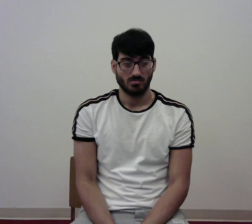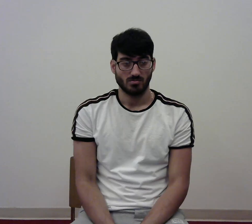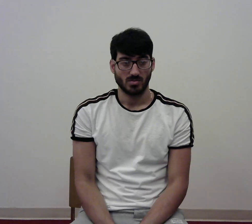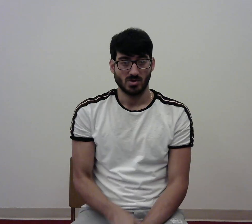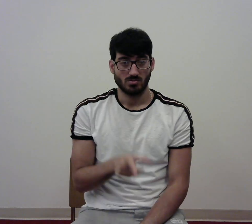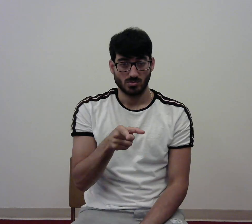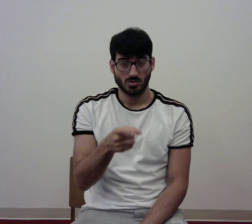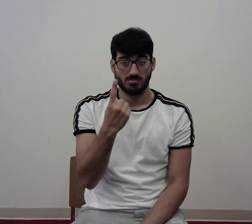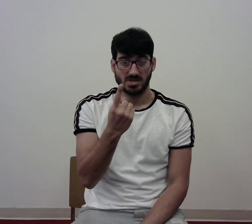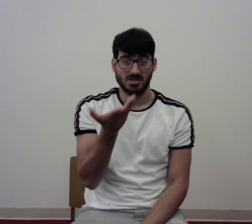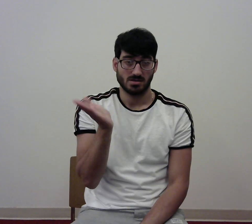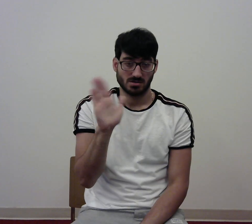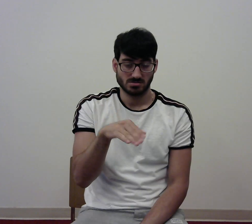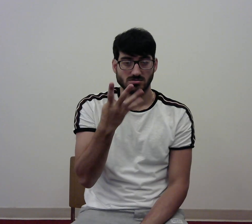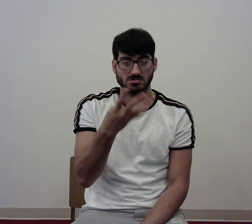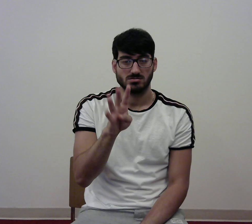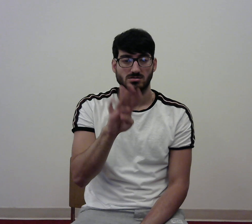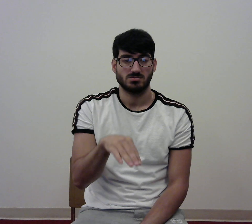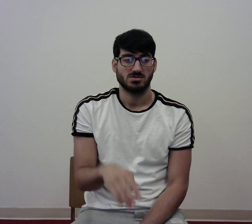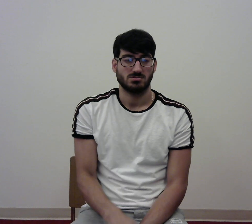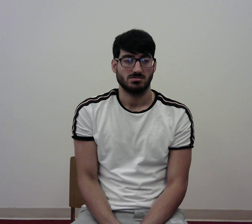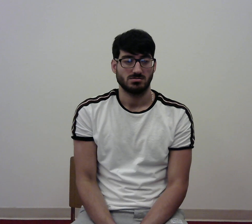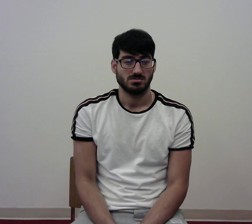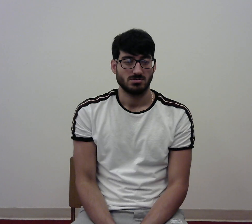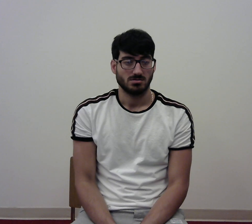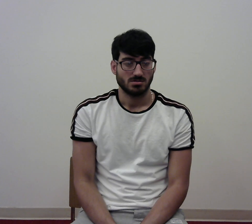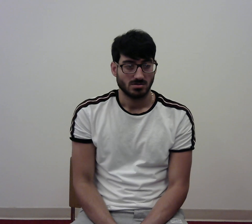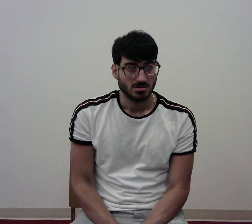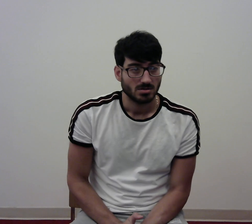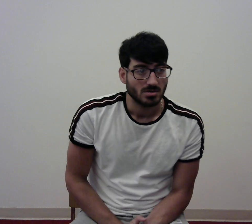Bunun bir dənəsi 40 qəpikdir